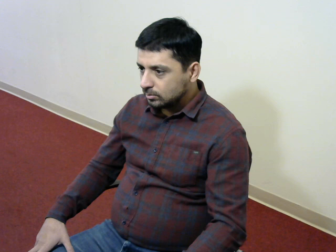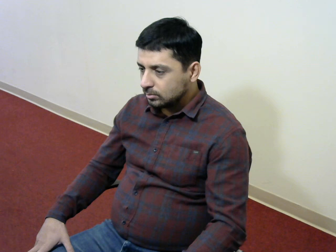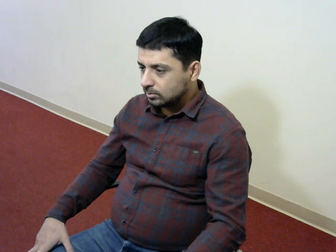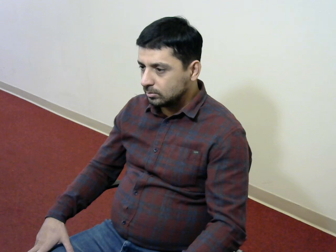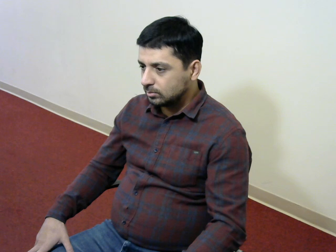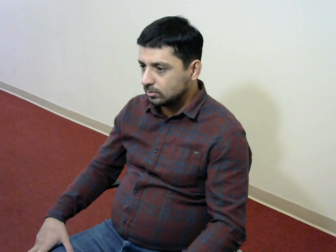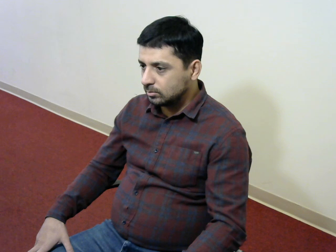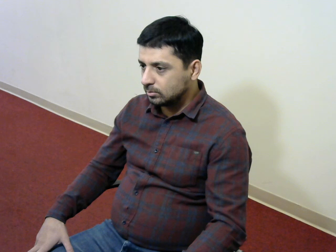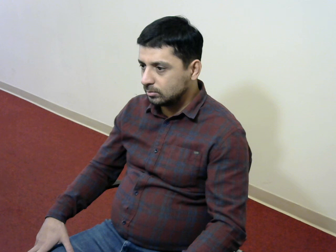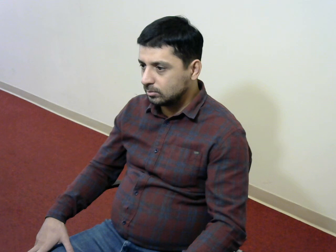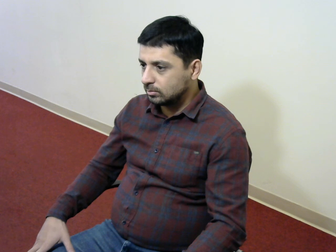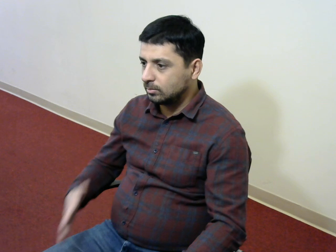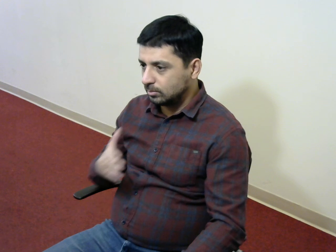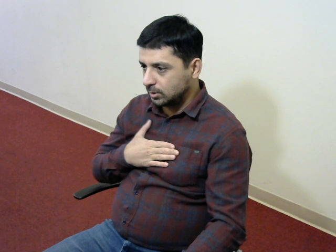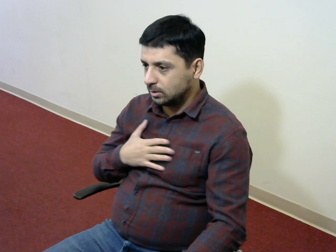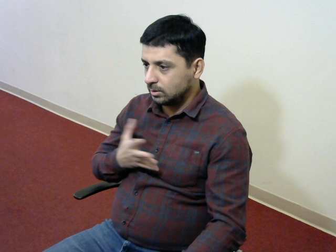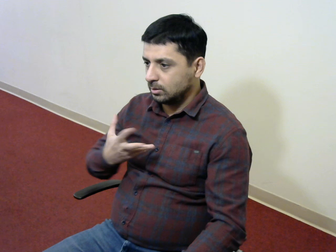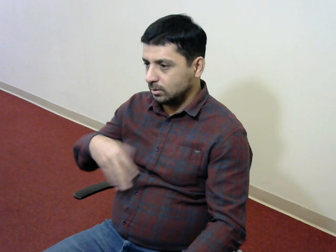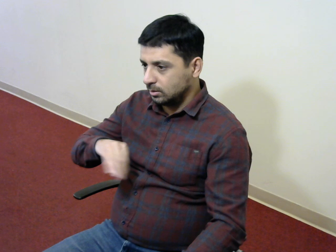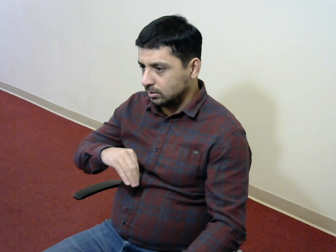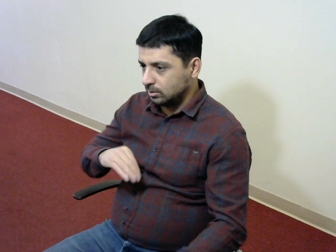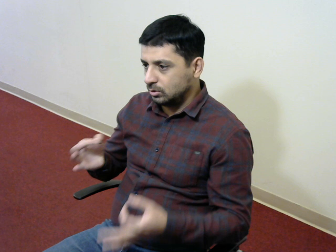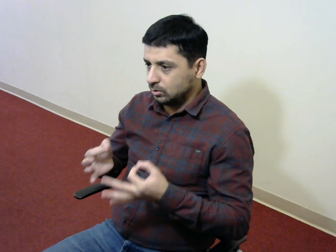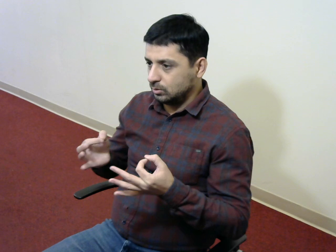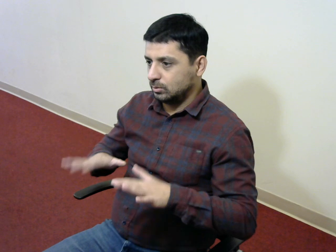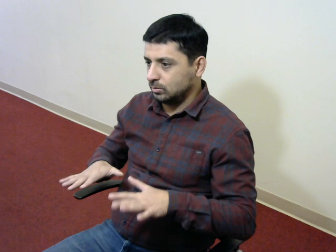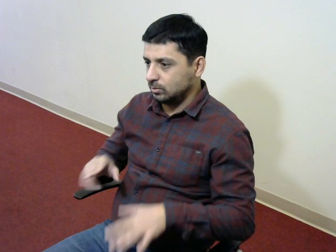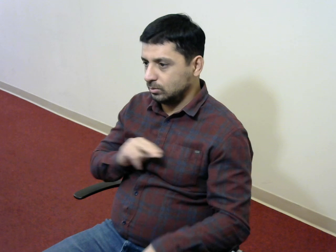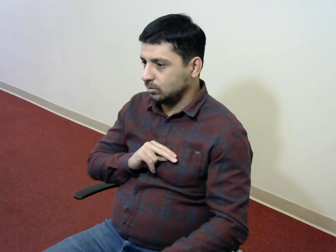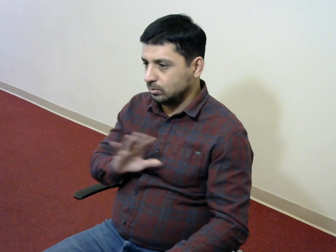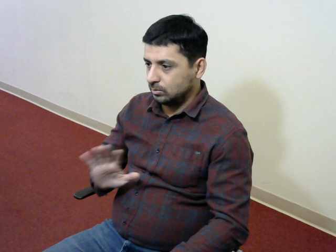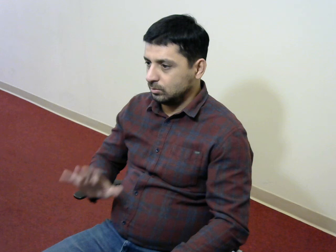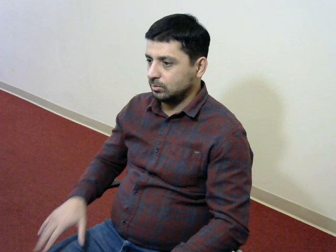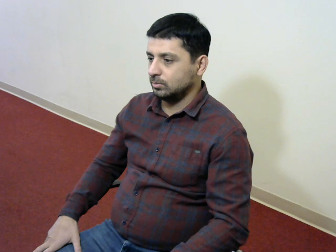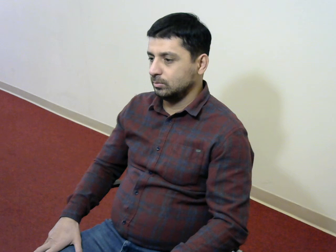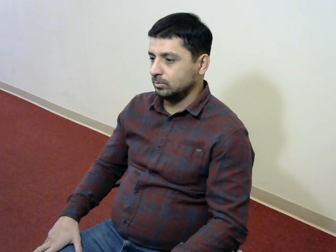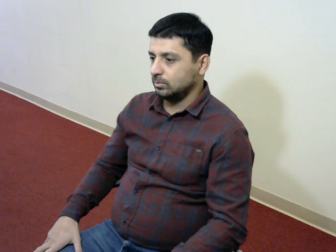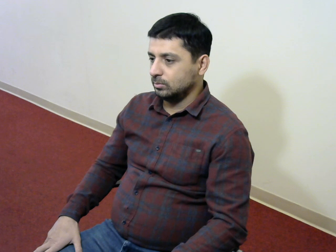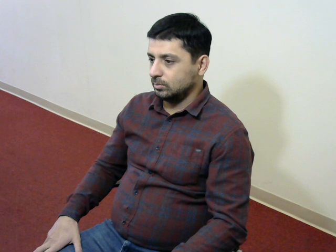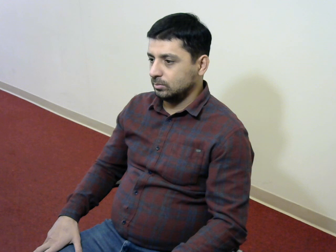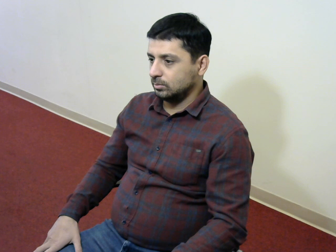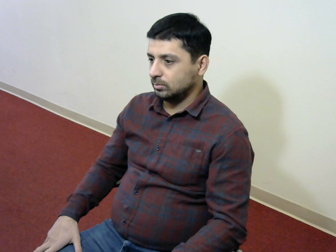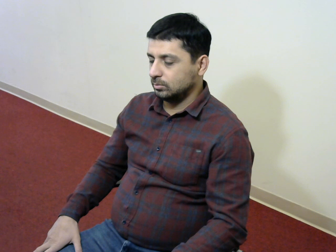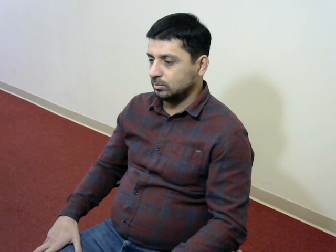Biz heç yerdə işləmirik